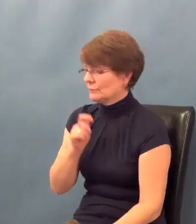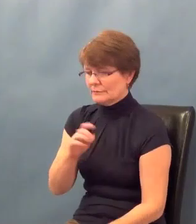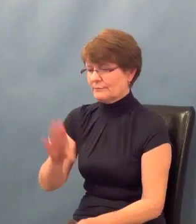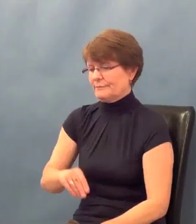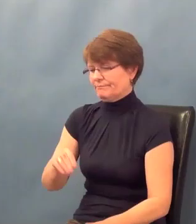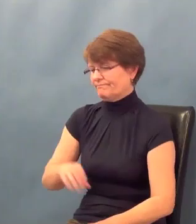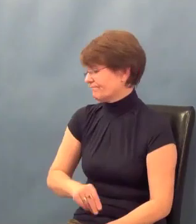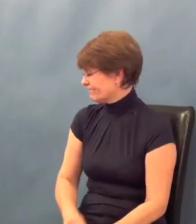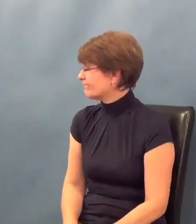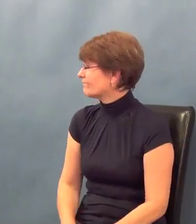Cholera, wyłącza się